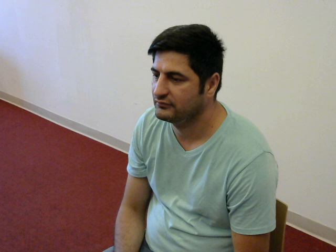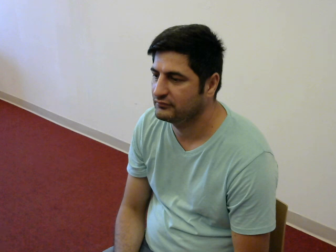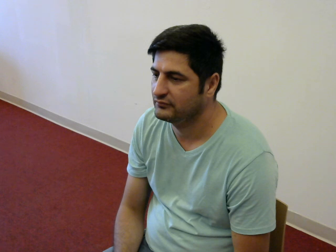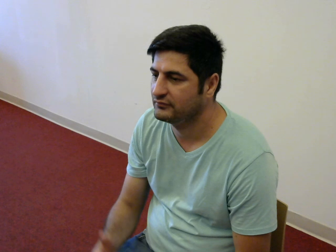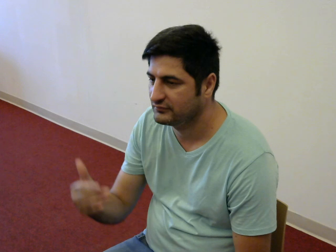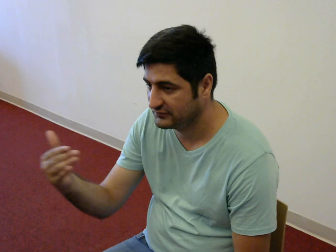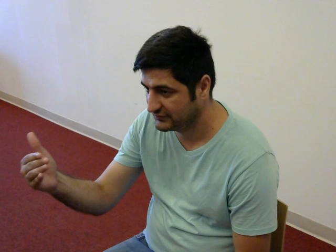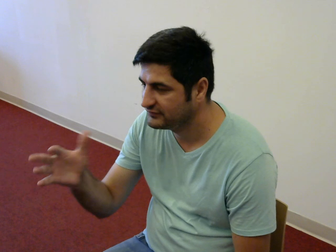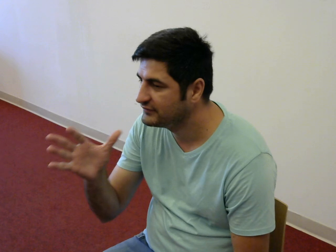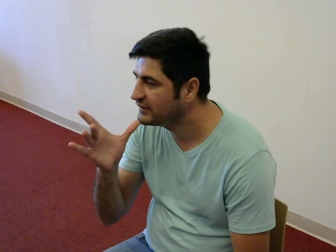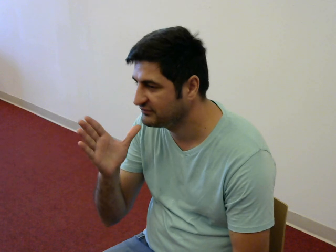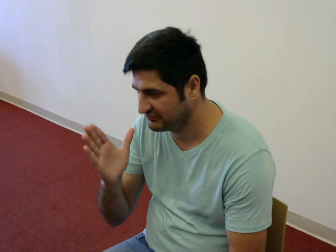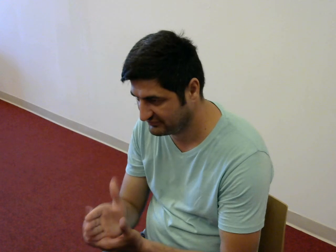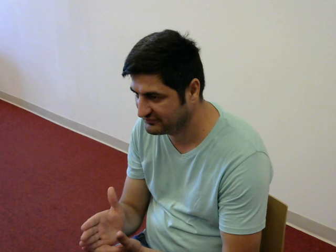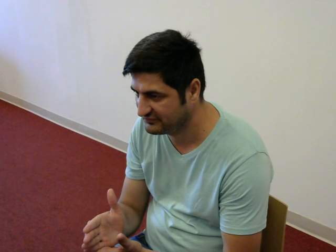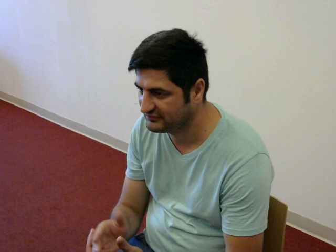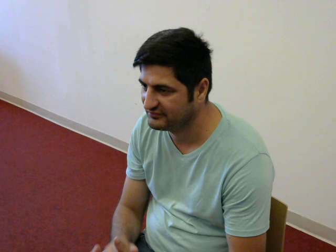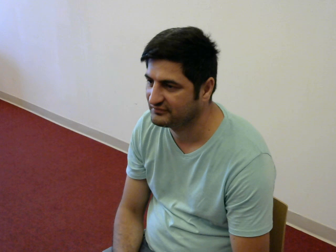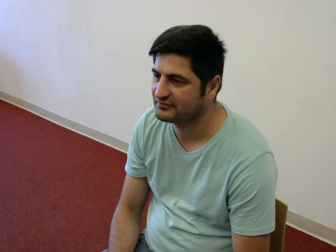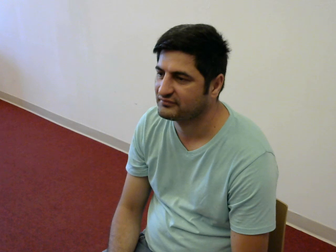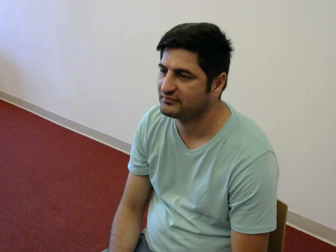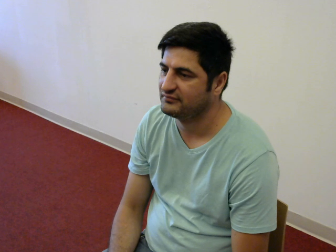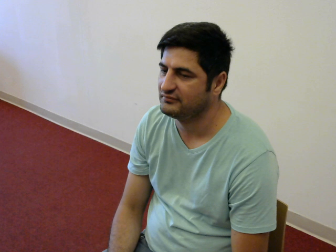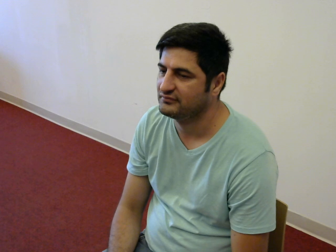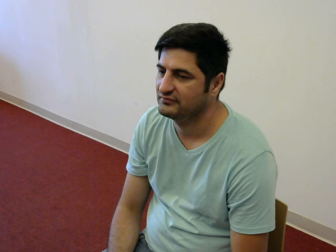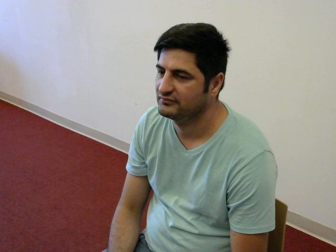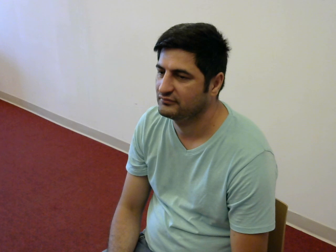Sizin vaxtınız var?